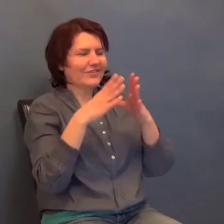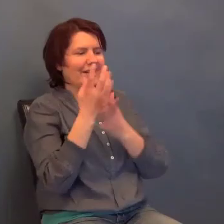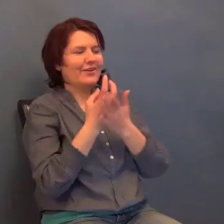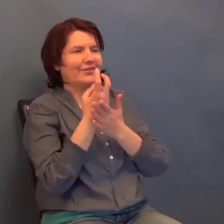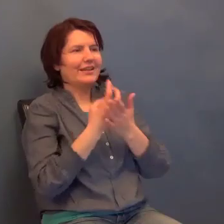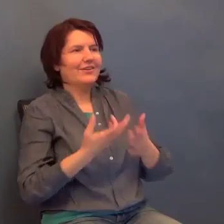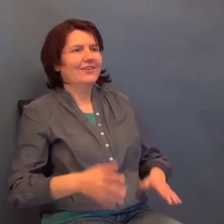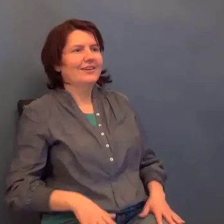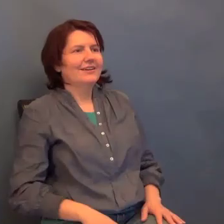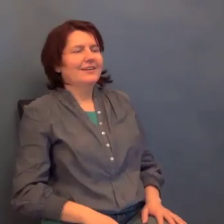Dziesiątego lutego.